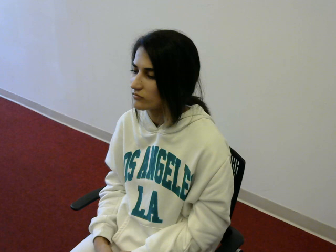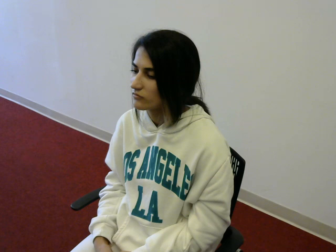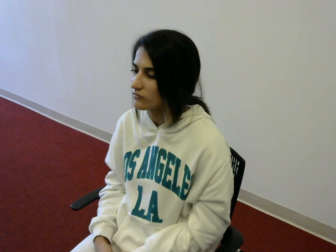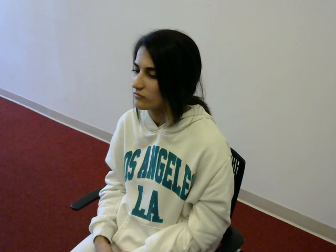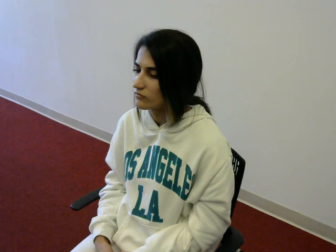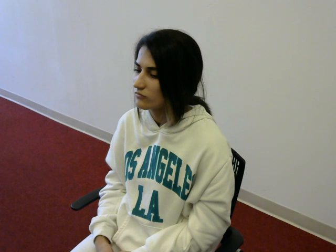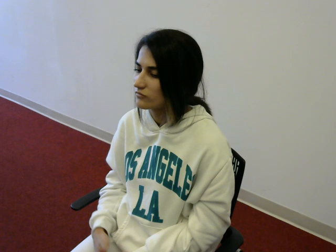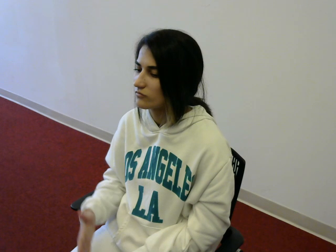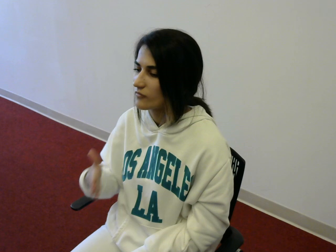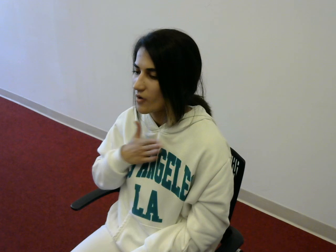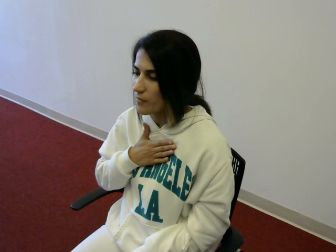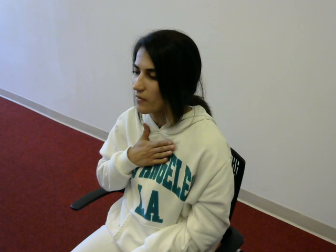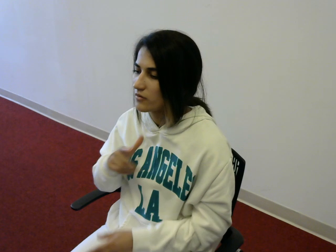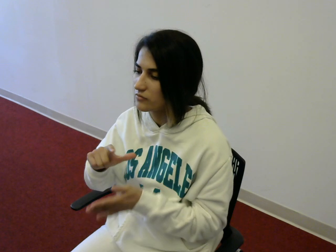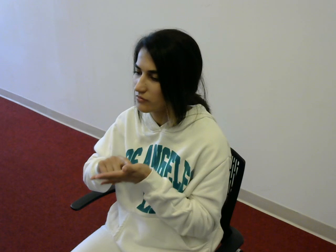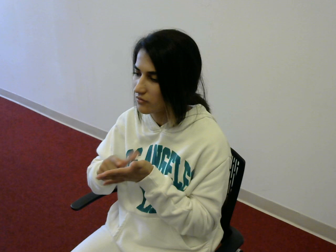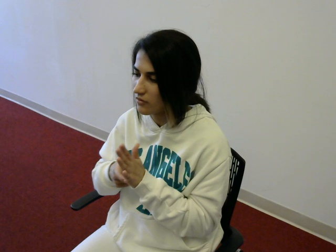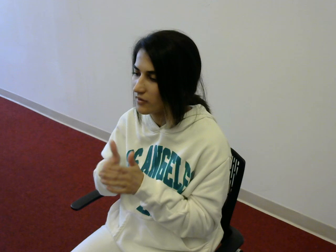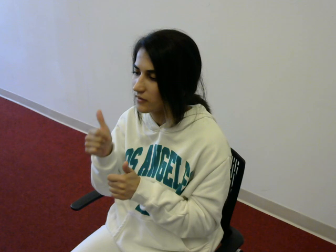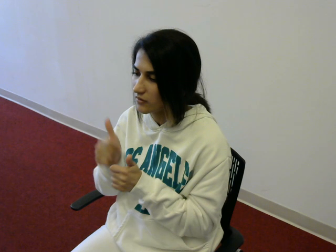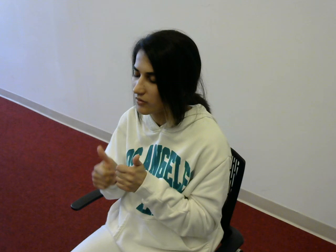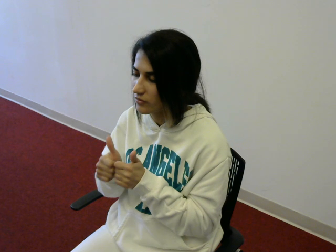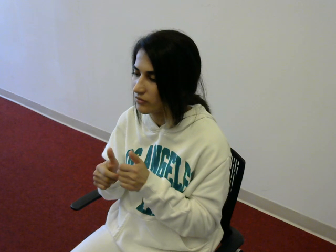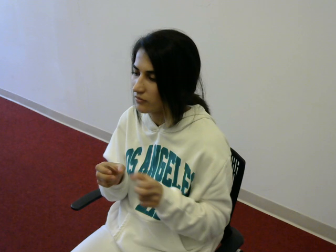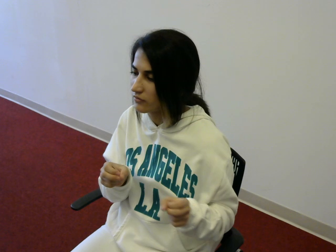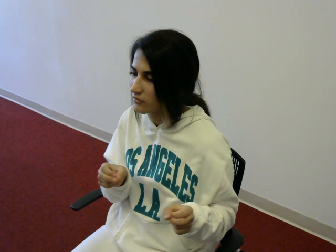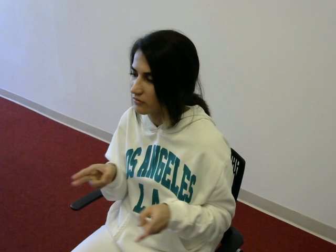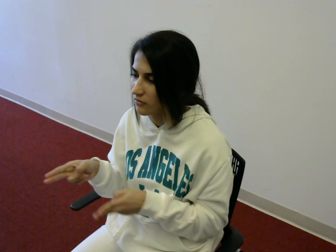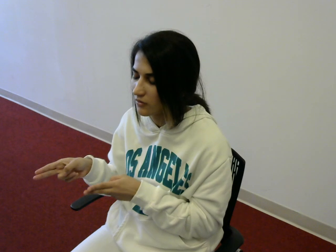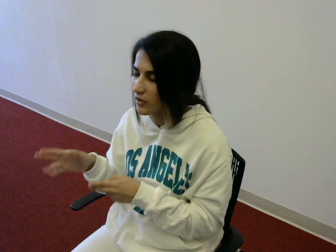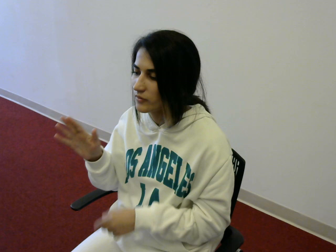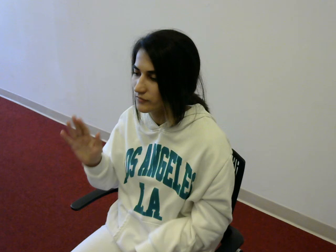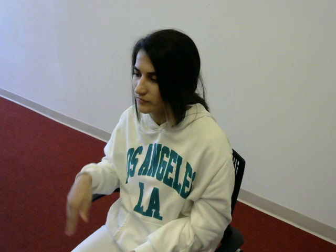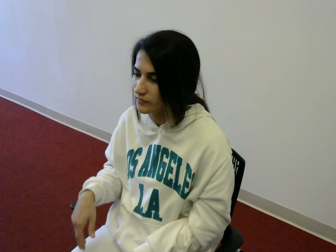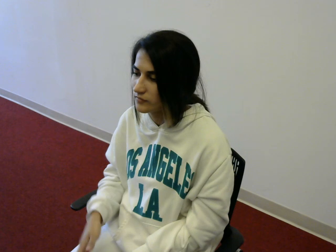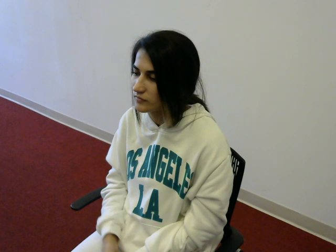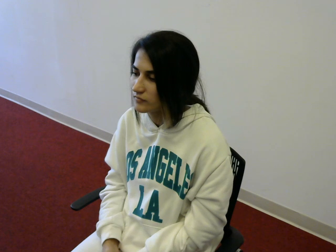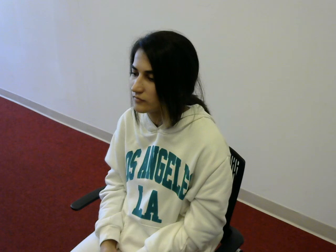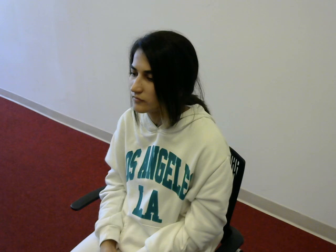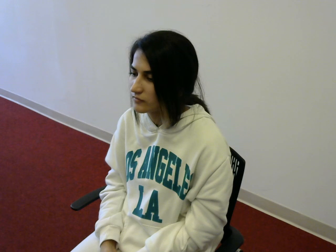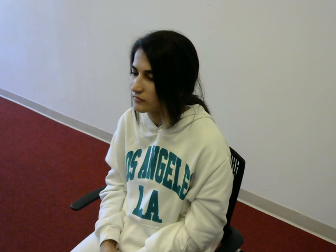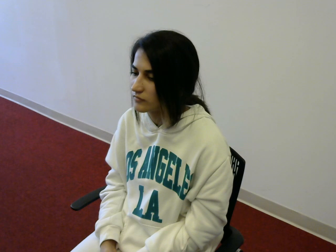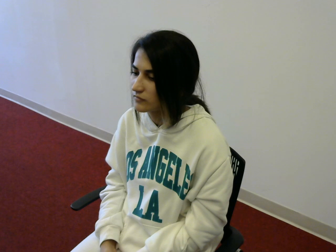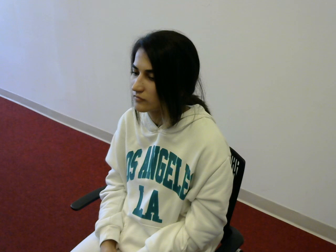Mənim otağım həmişə səliqəli olur